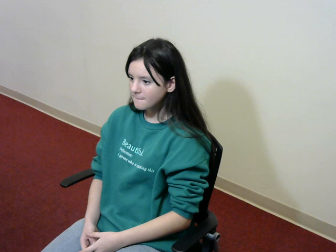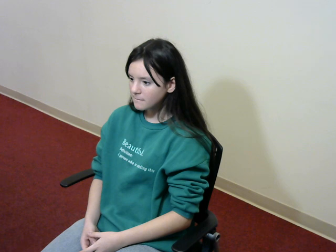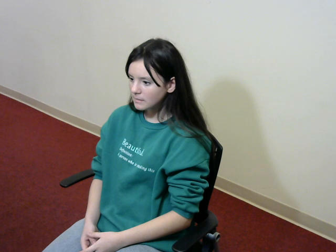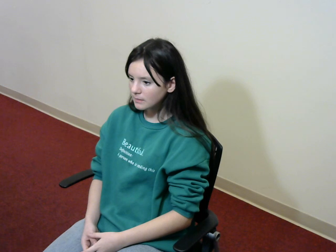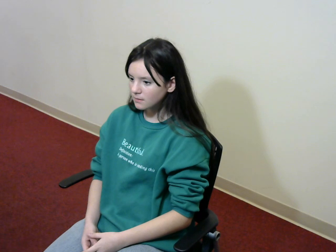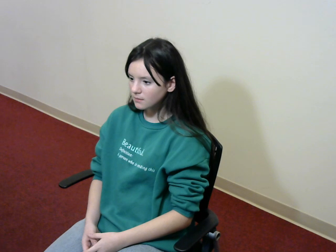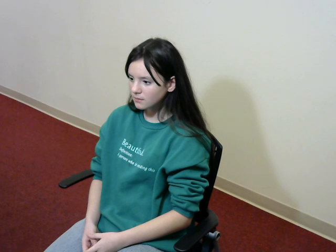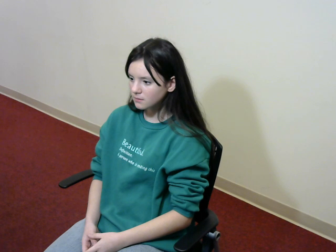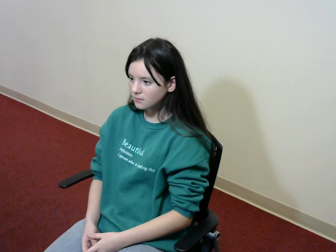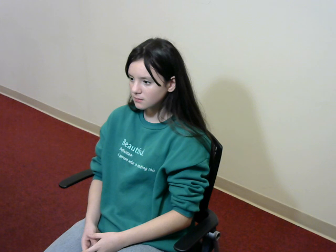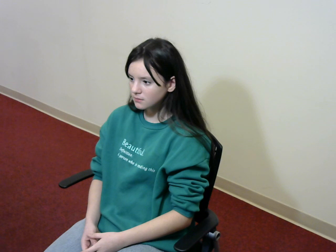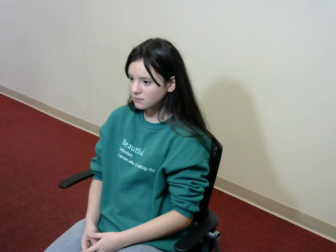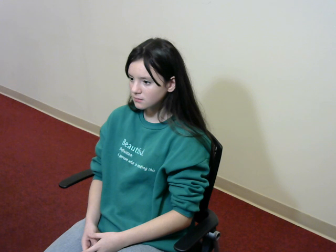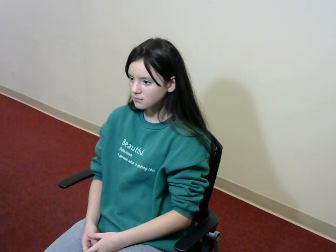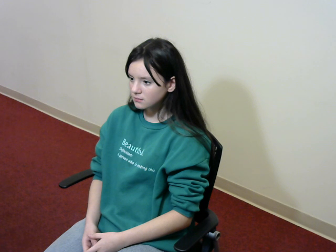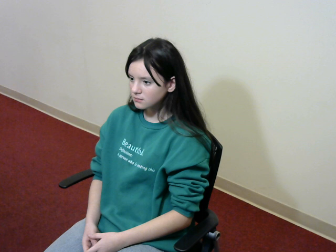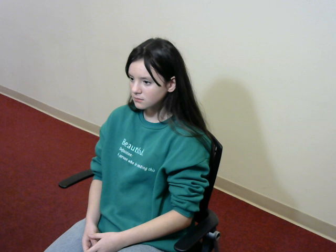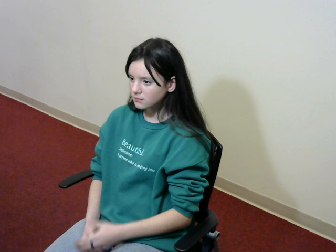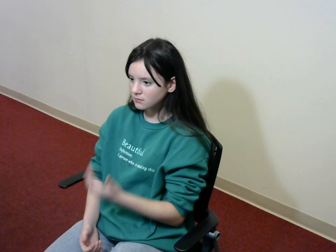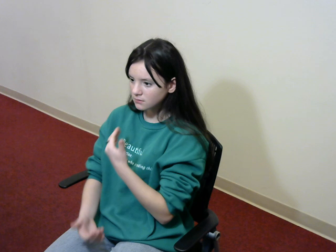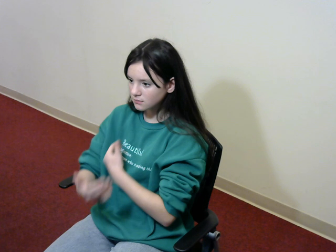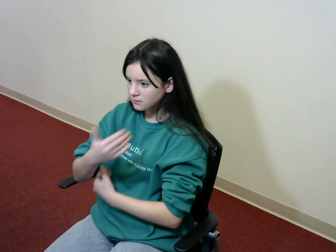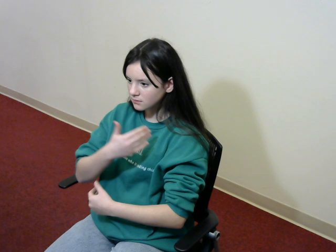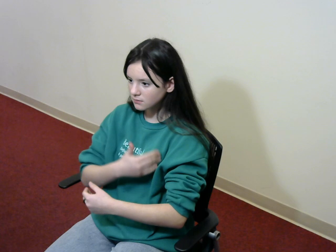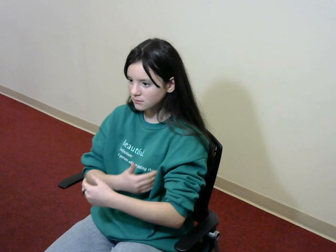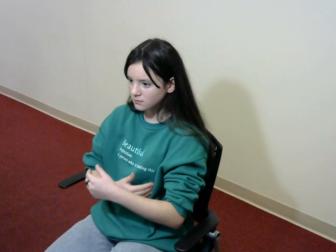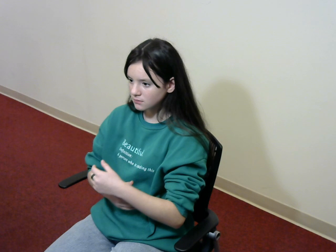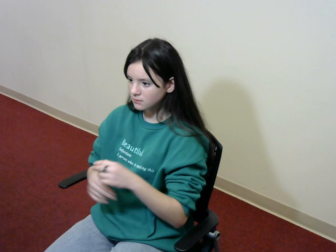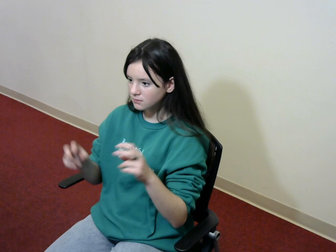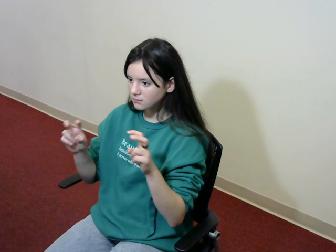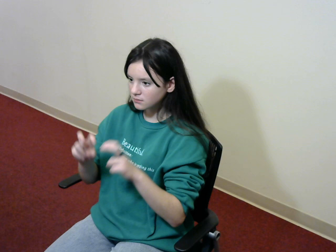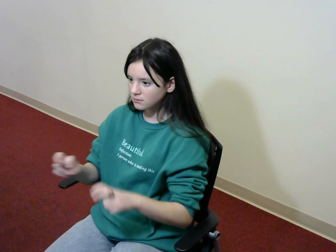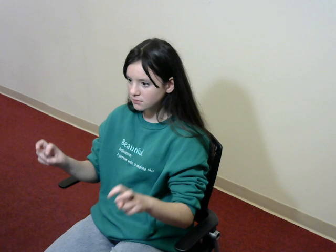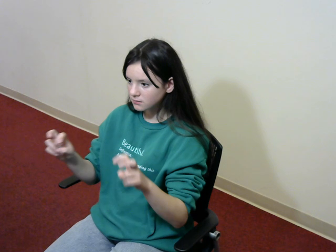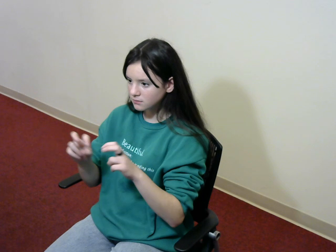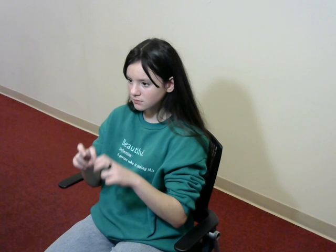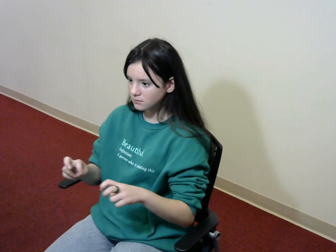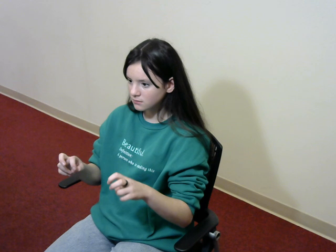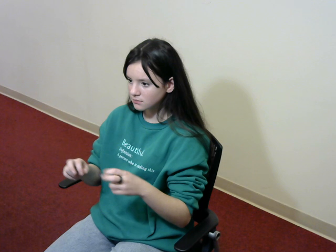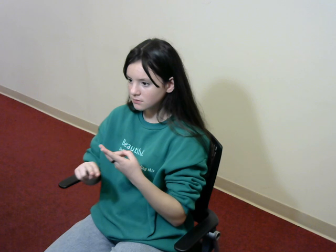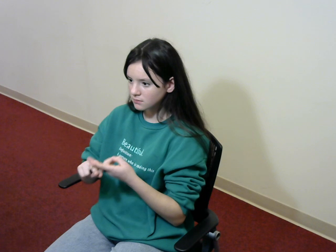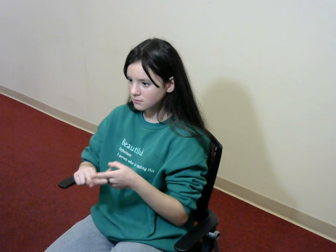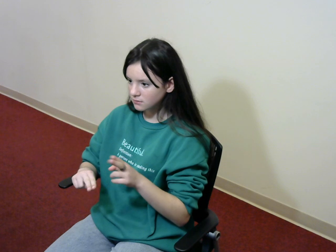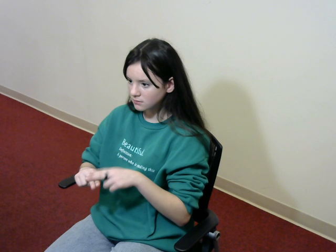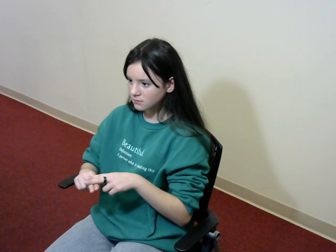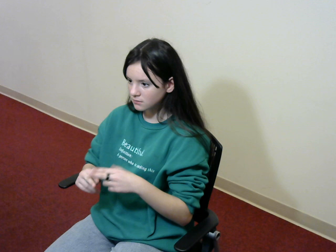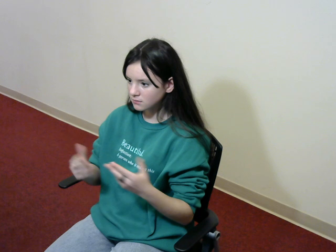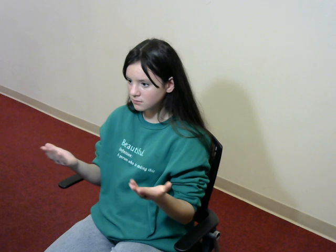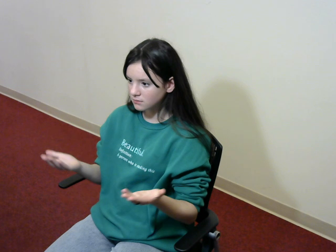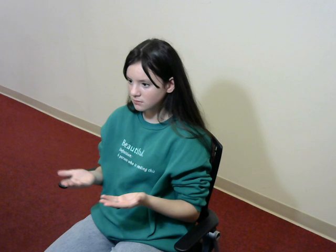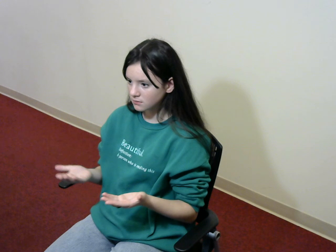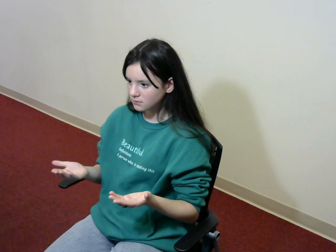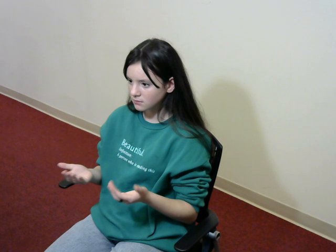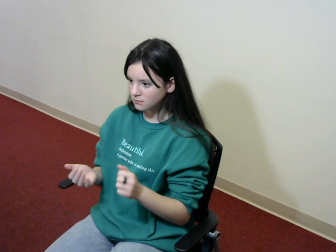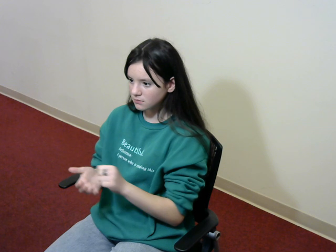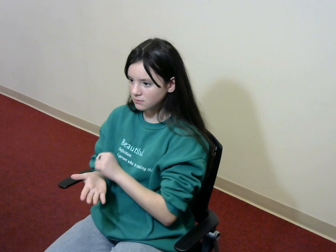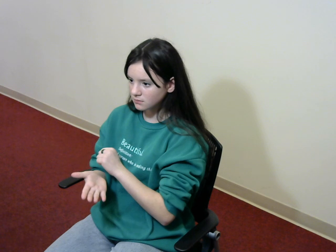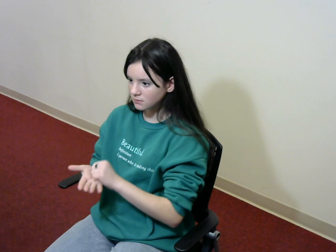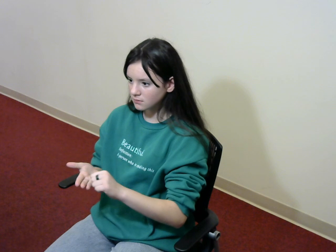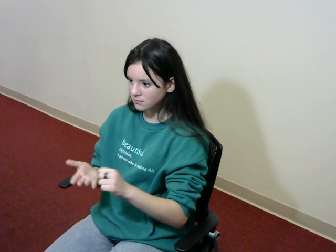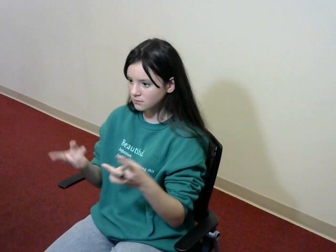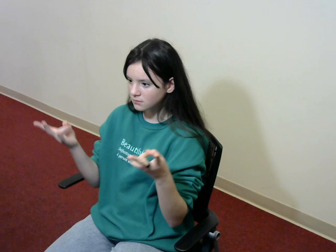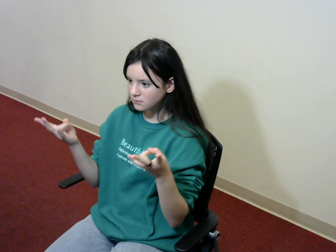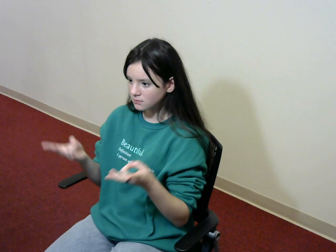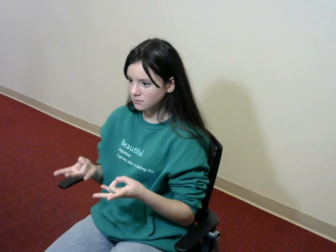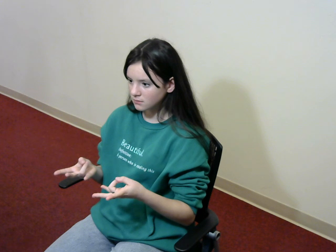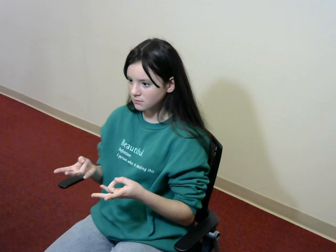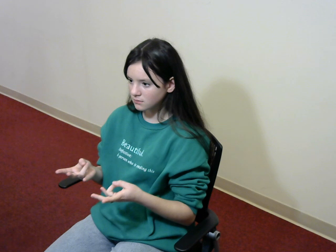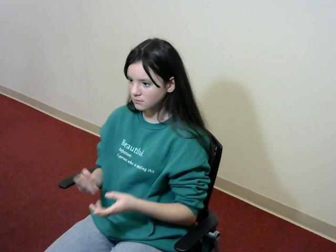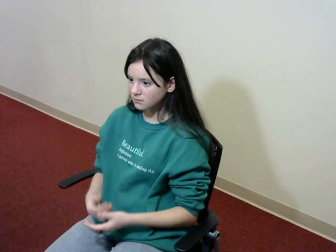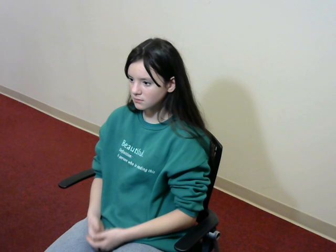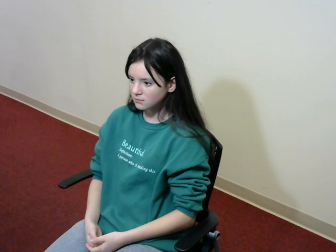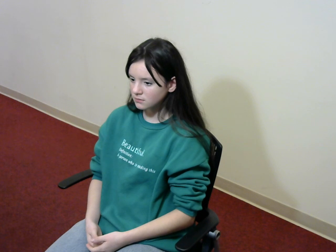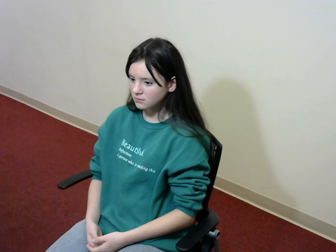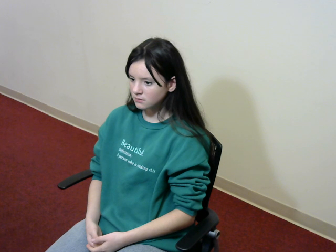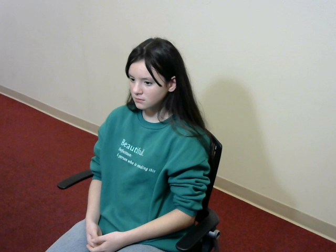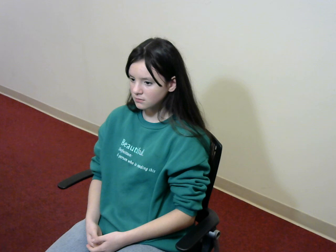Əlilliyin müəyyən edilməsi üçün hansı sənədlər lazımdır